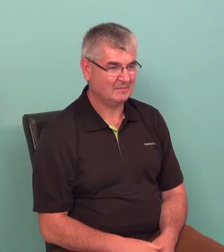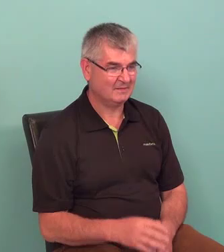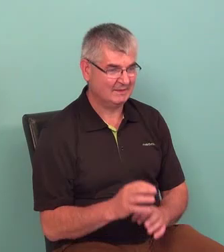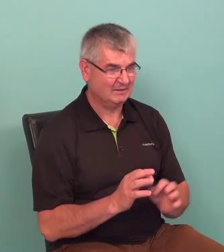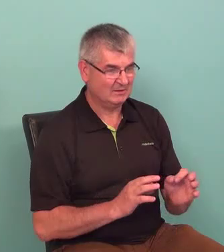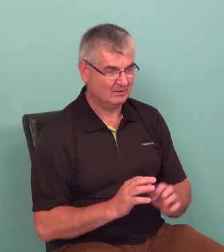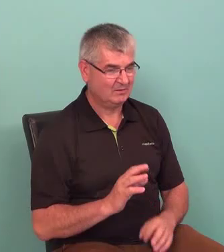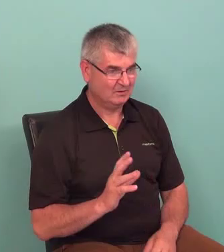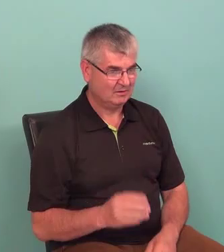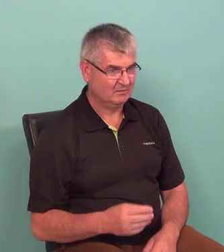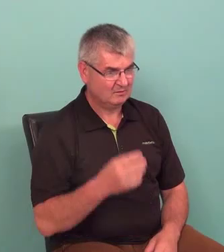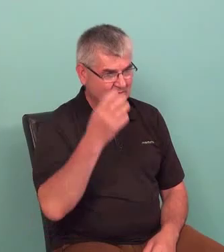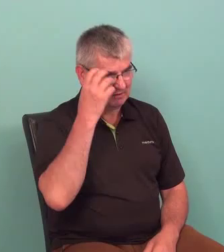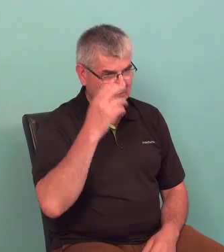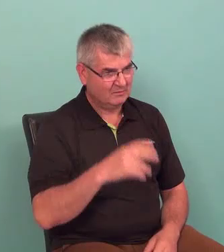To piękne, historyczne miejsce, wiem.